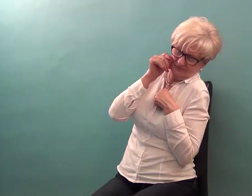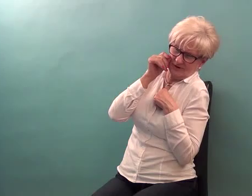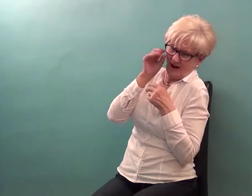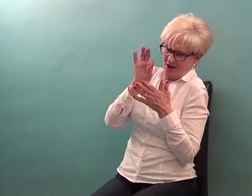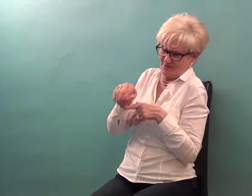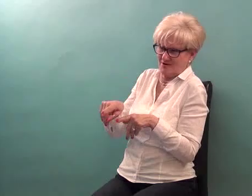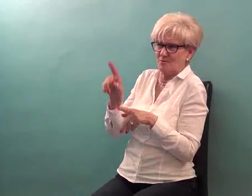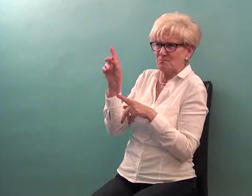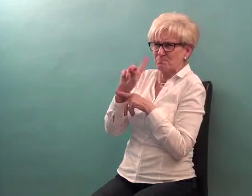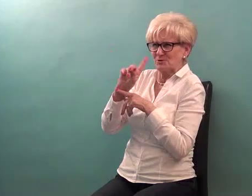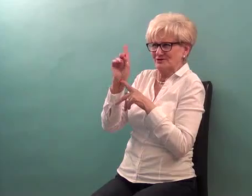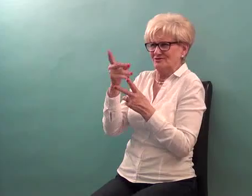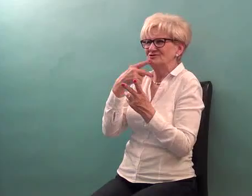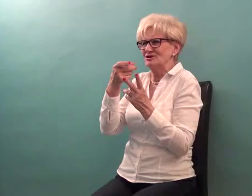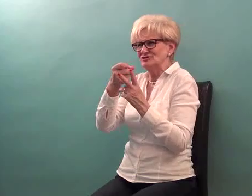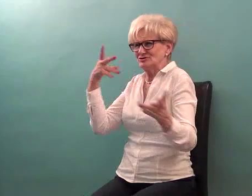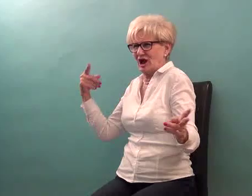Zegar strzela wskazówką, która trafiła w nią jak strzała.